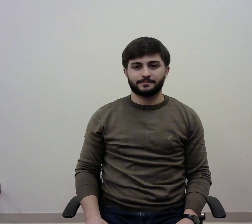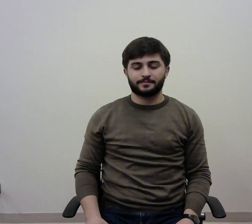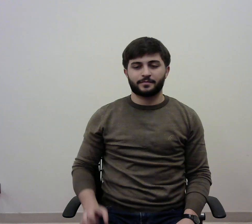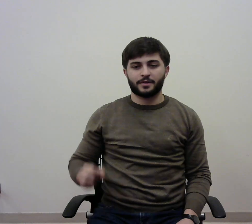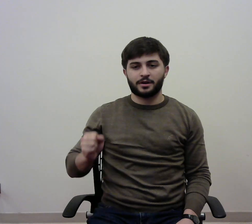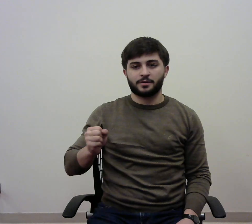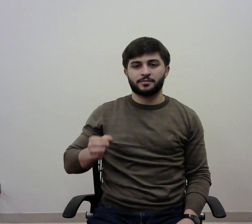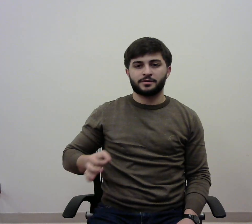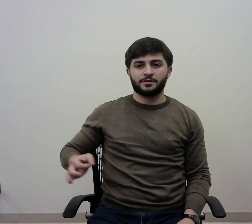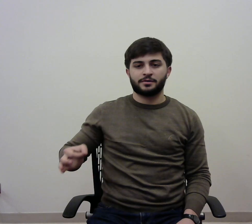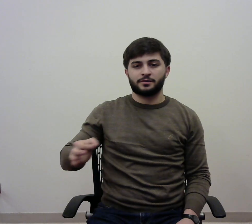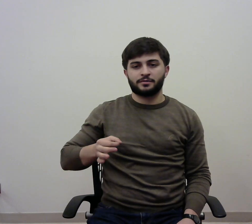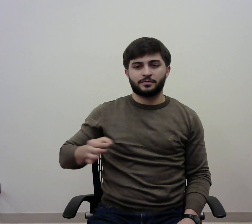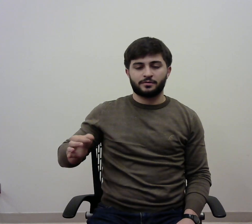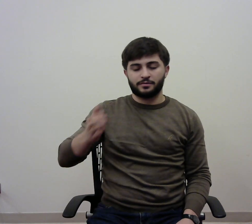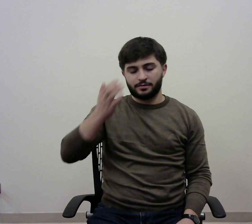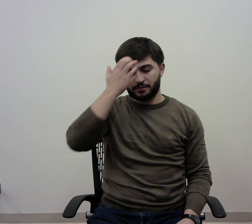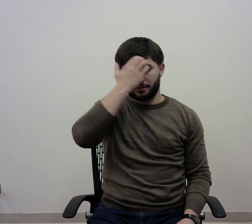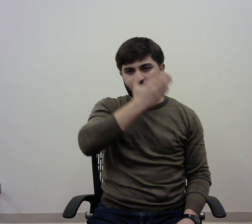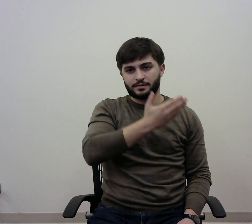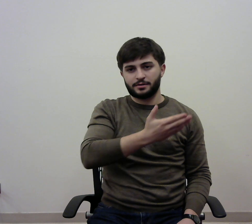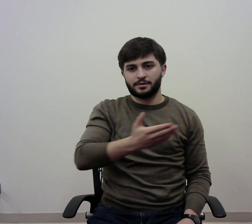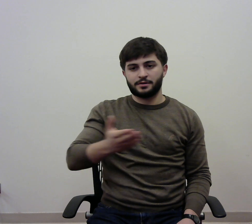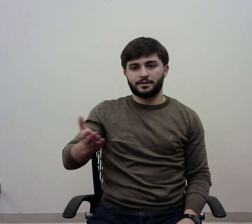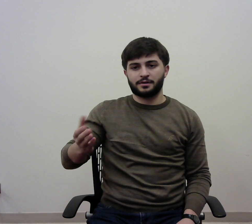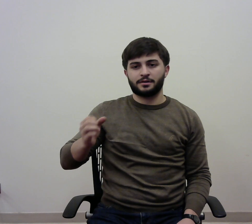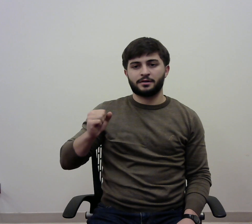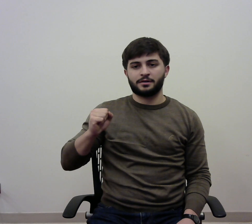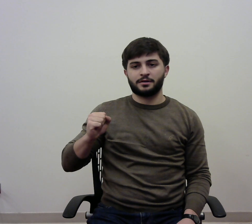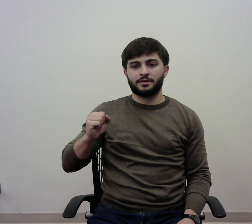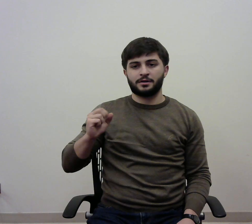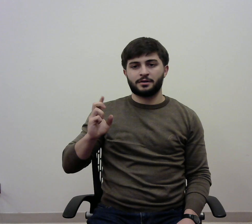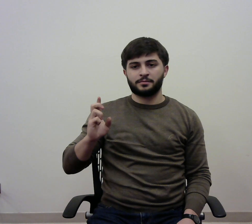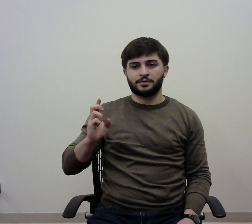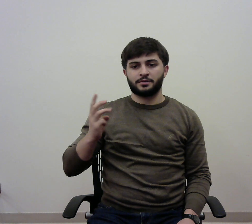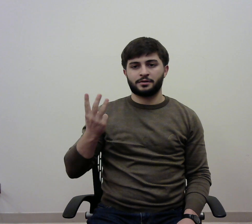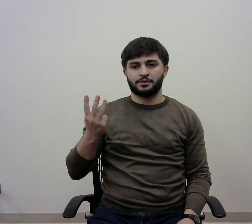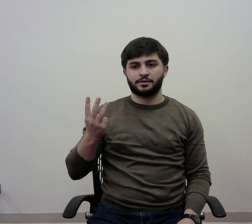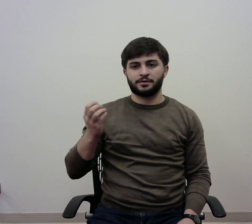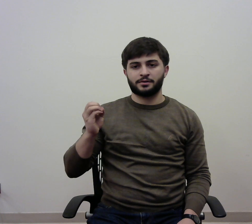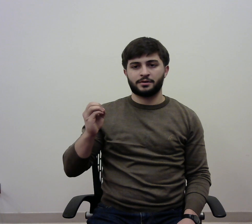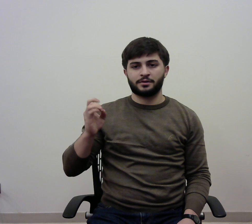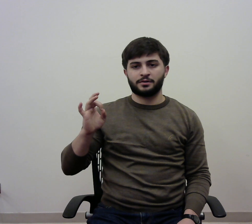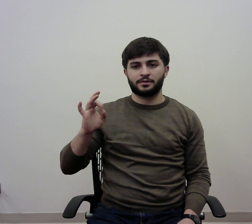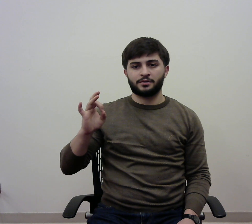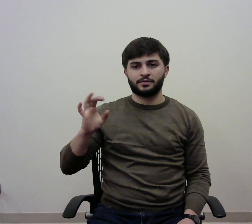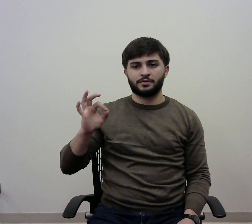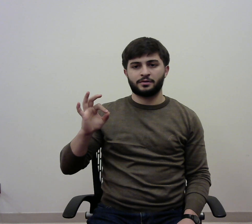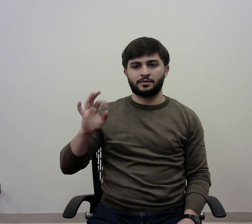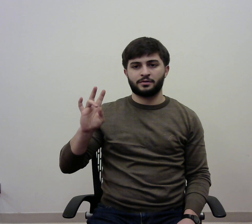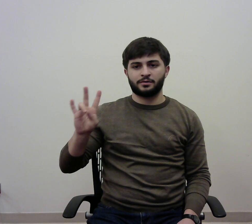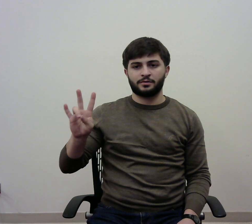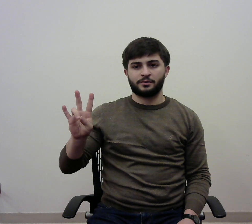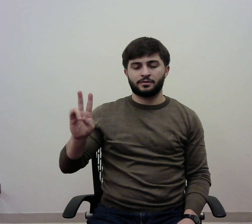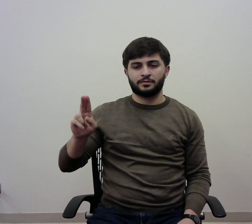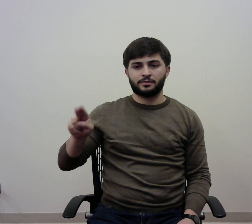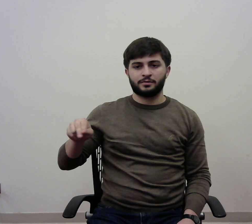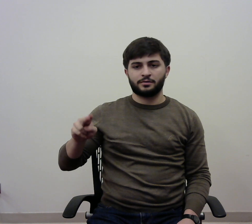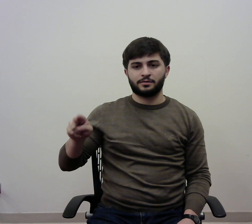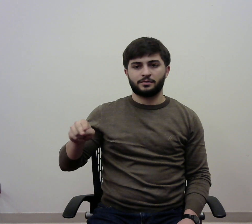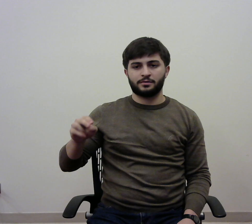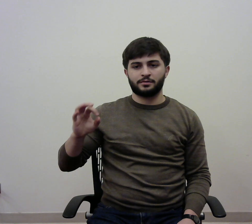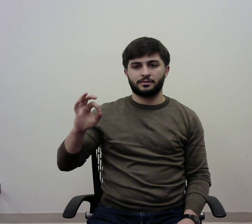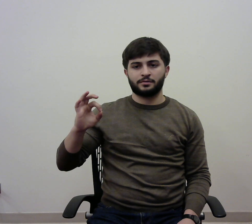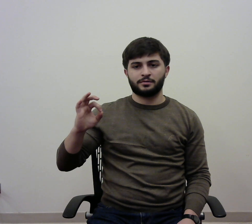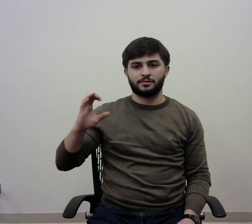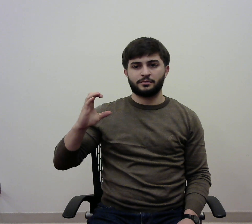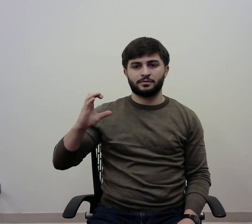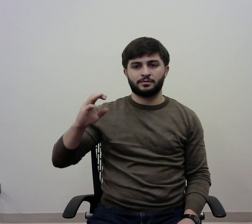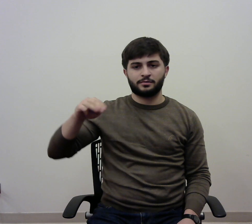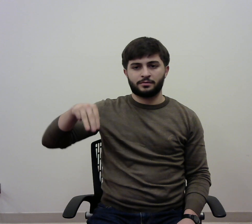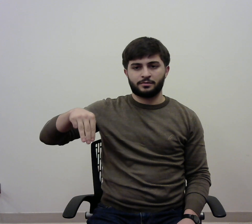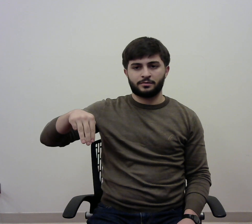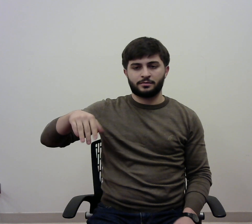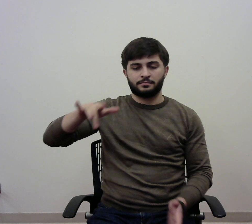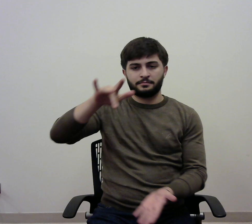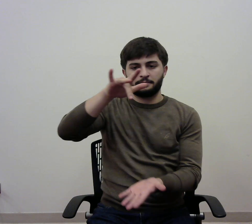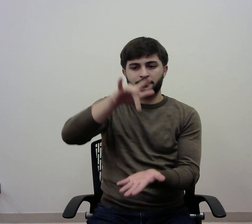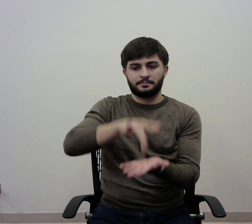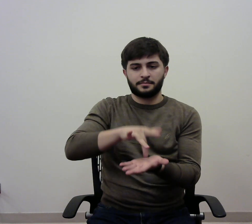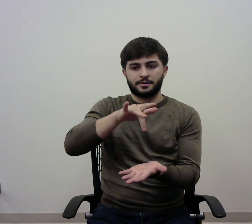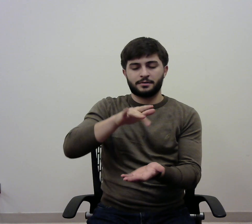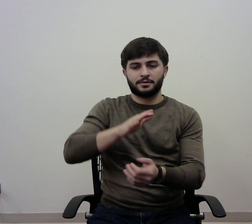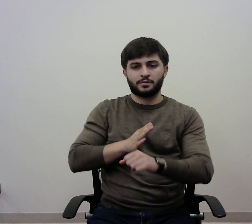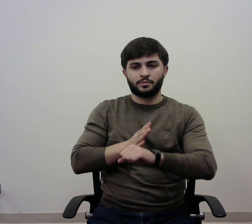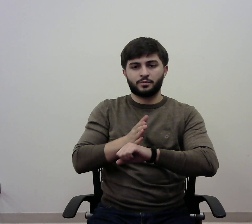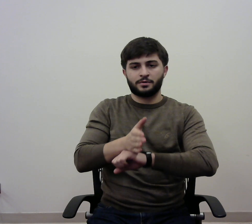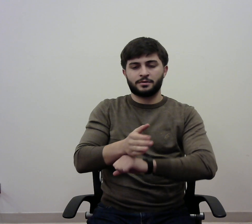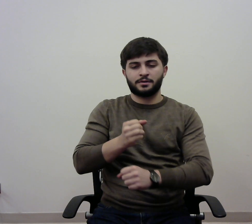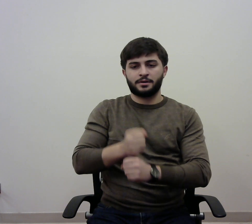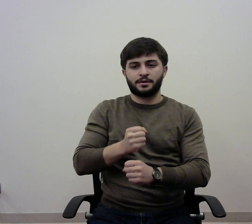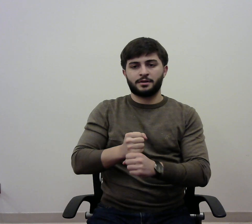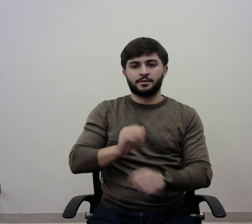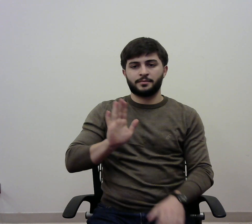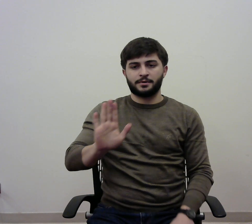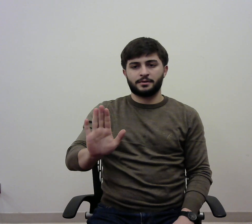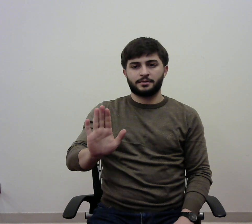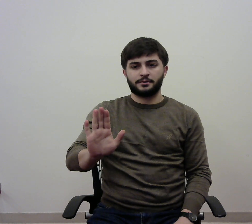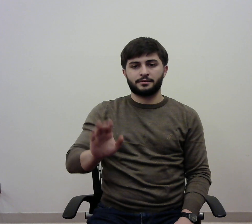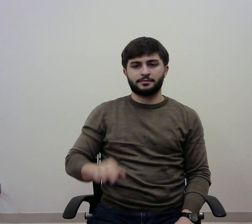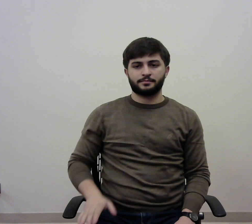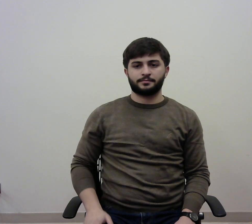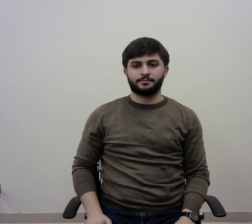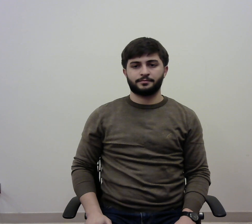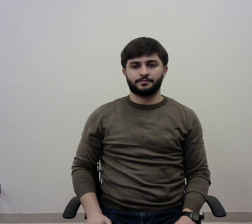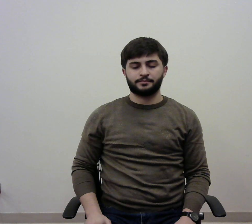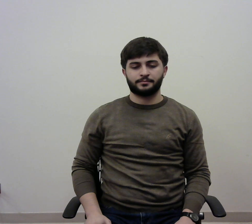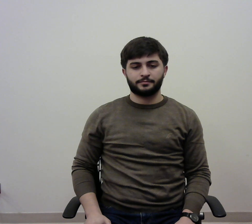Abşeron rayon sakinləri isə Abşeron DOST Mərkəzinə müraciət etməlidir